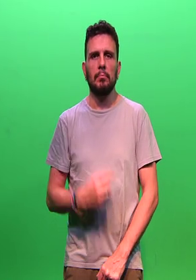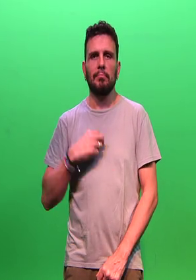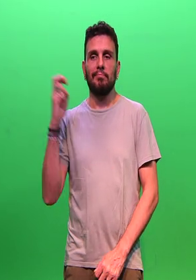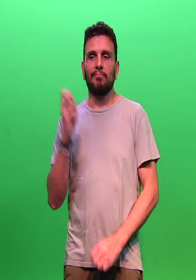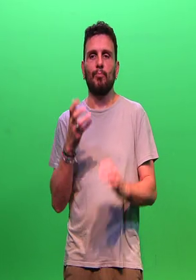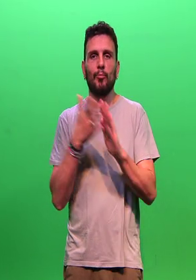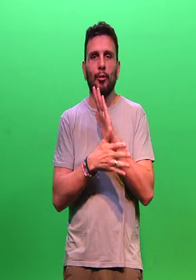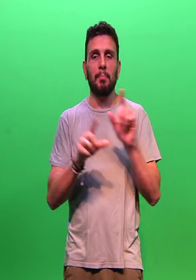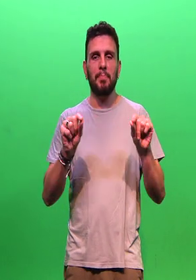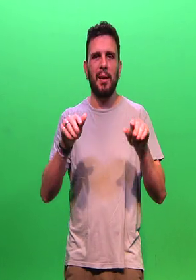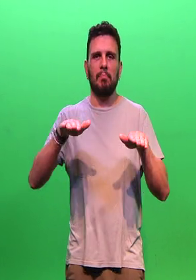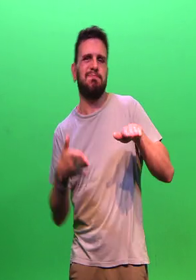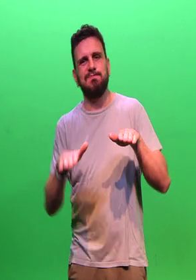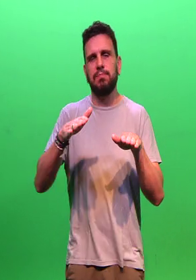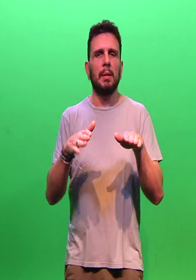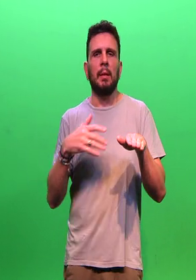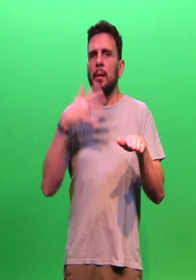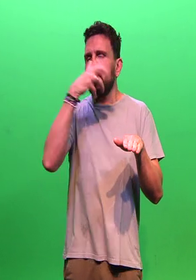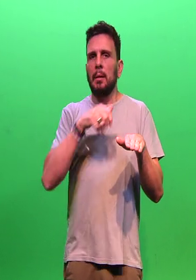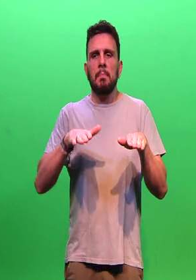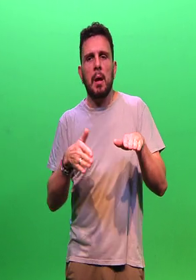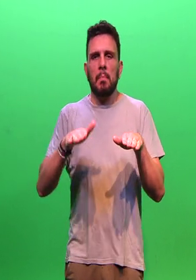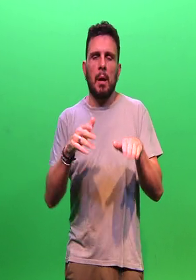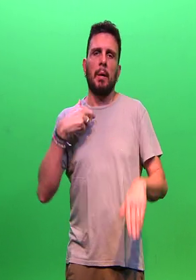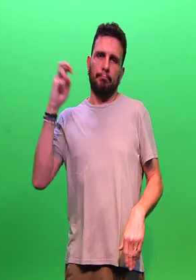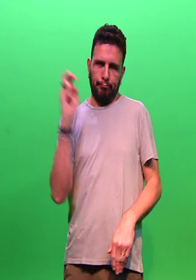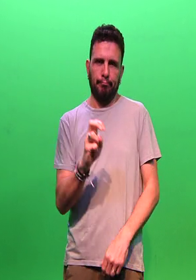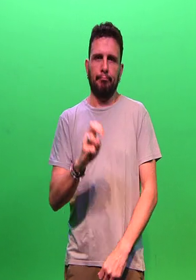Vinc perquè m'he torçat el peu dret i no puc caminar, per això he vingut.